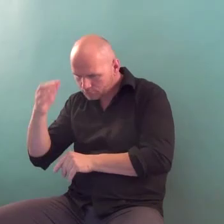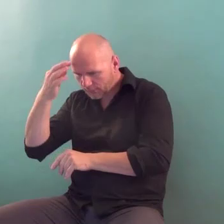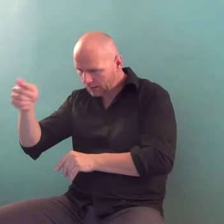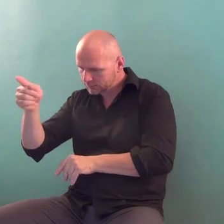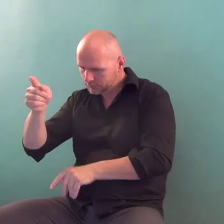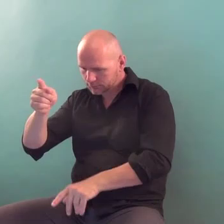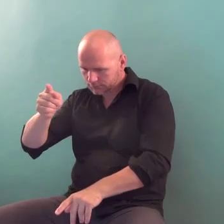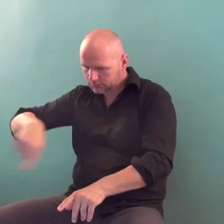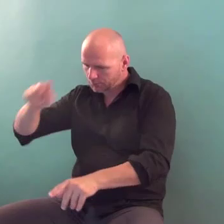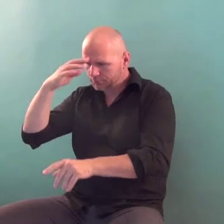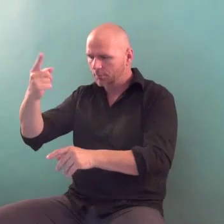Cały czas, wszystko...